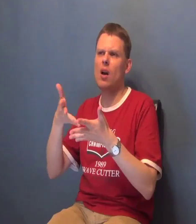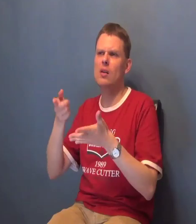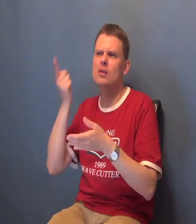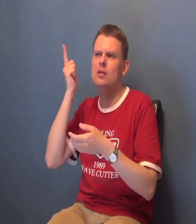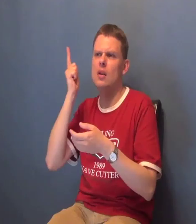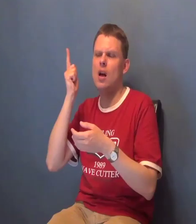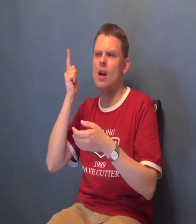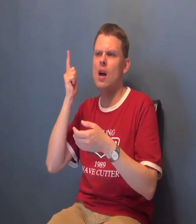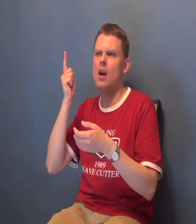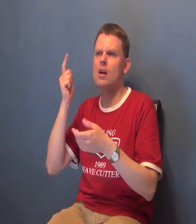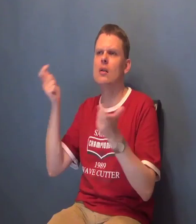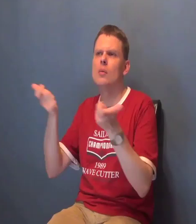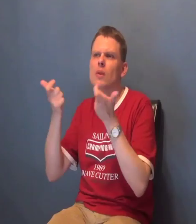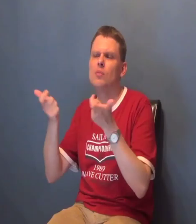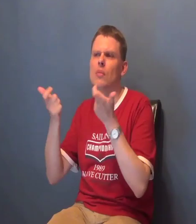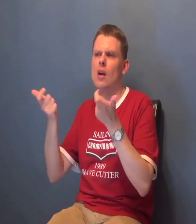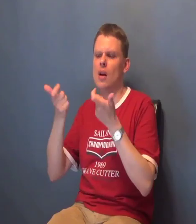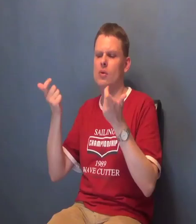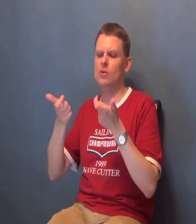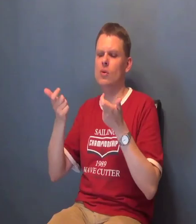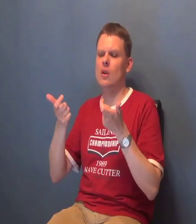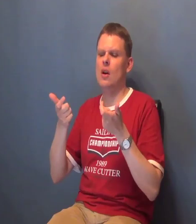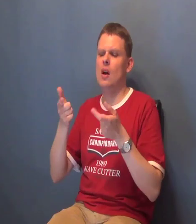Jest zakaz i niebezpieczeństwo.